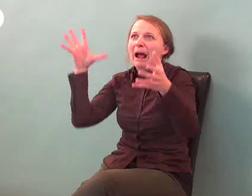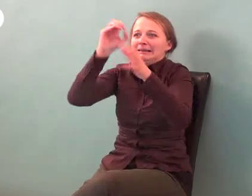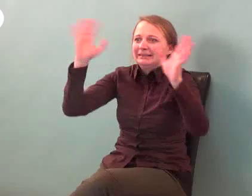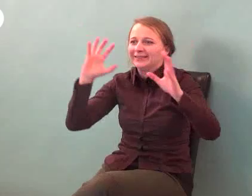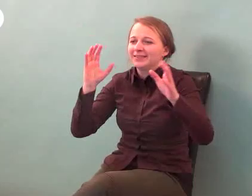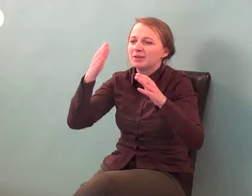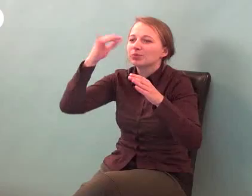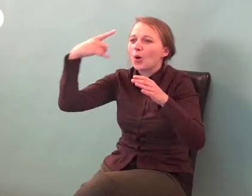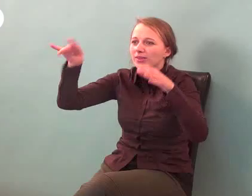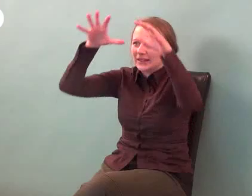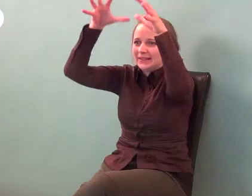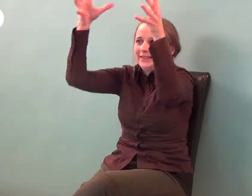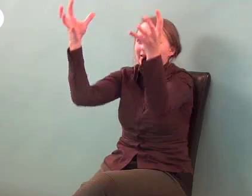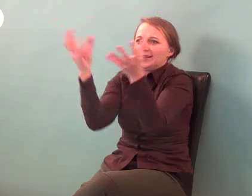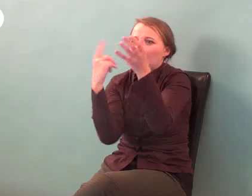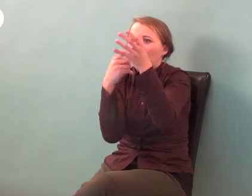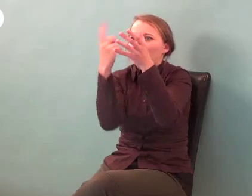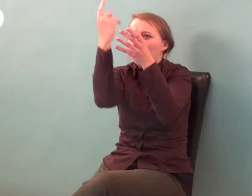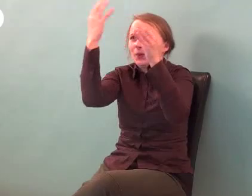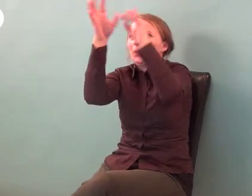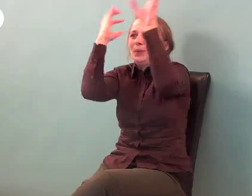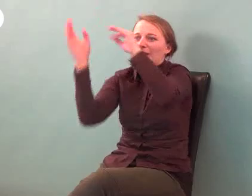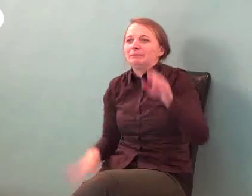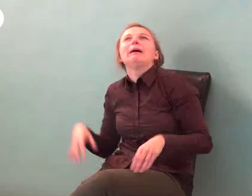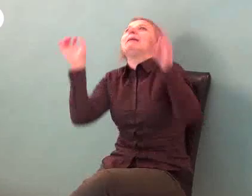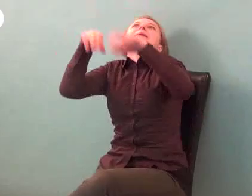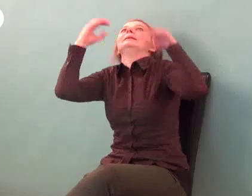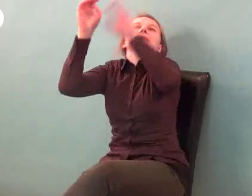Pszczoły latają wokół gniazda, a pies ciągle podskakuje.